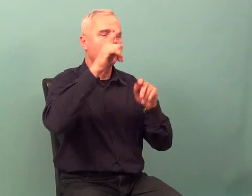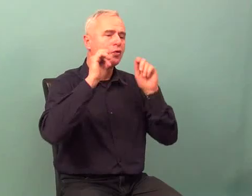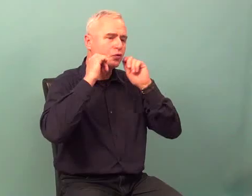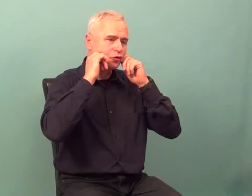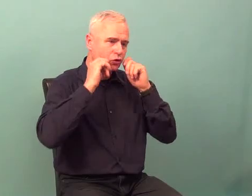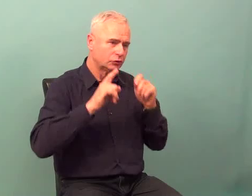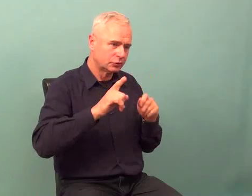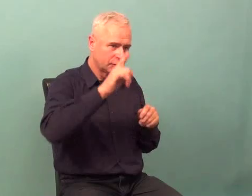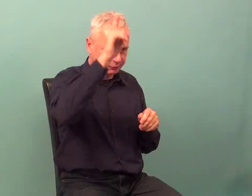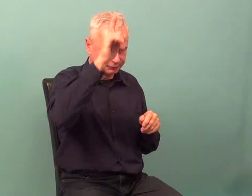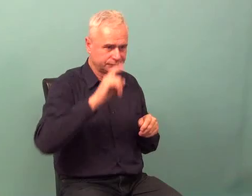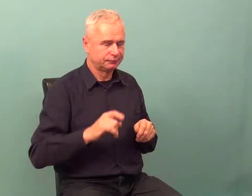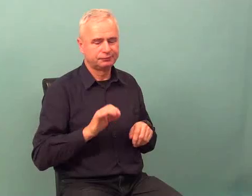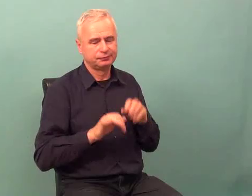Wszedł na górę po drabinie.